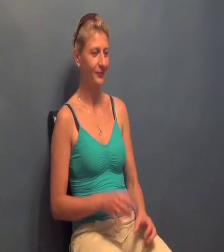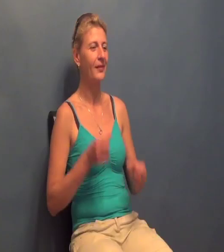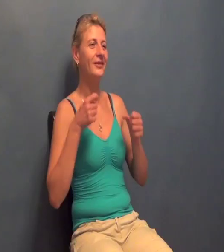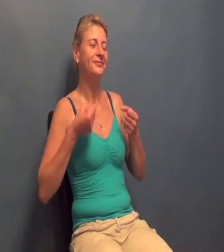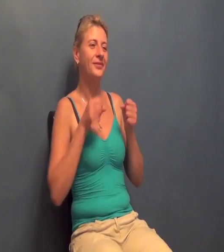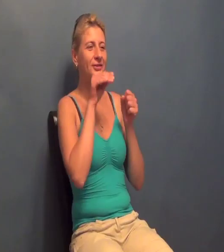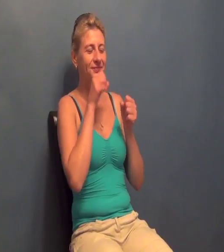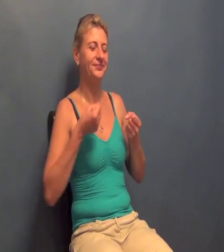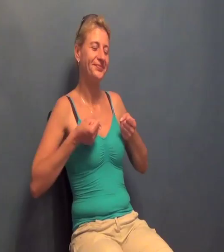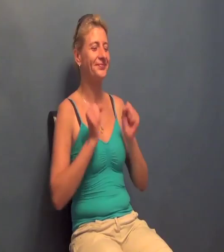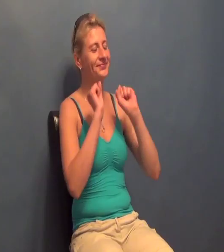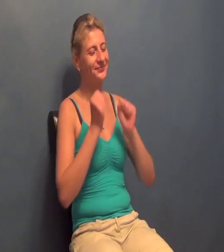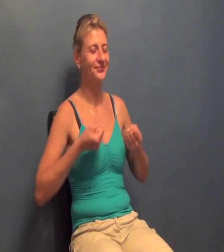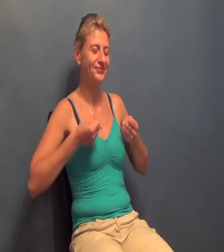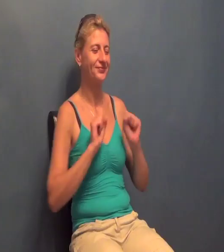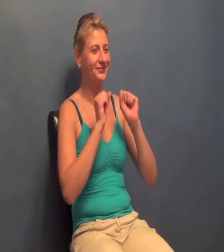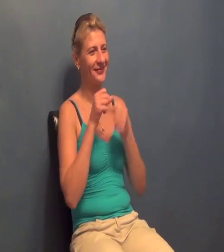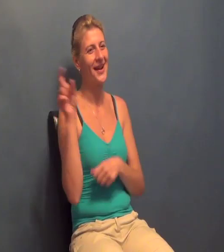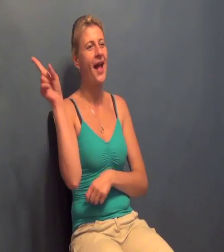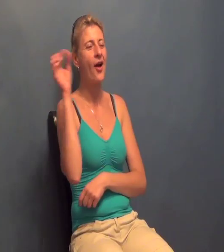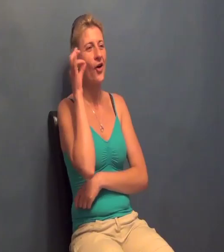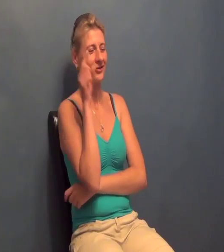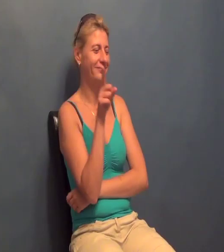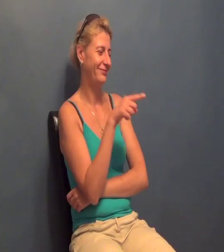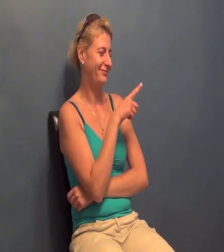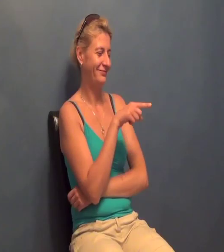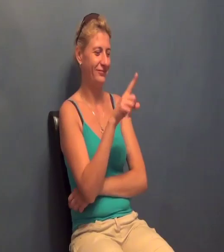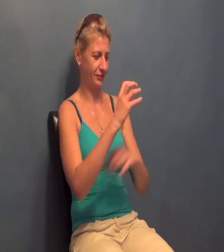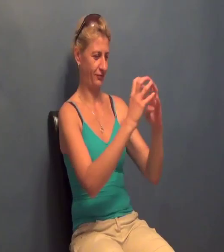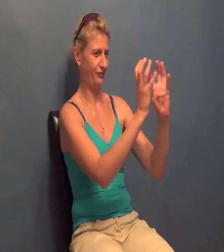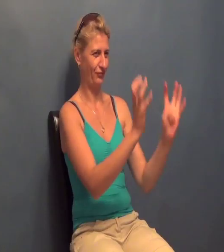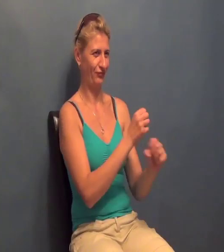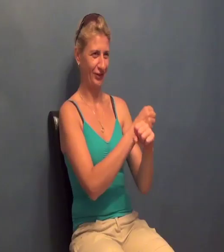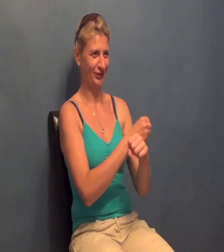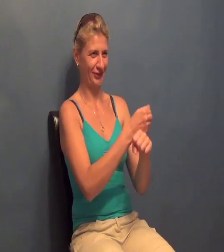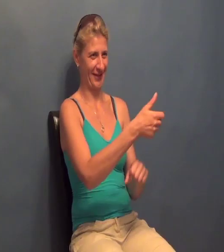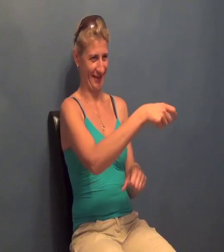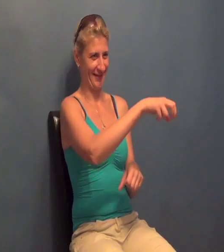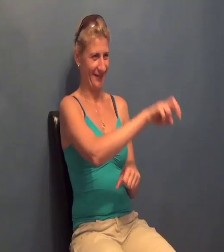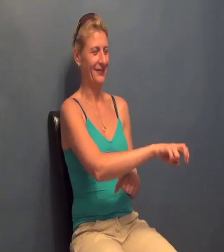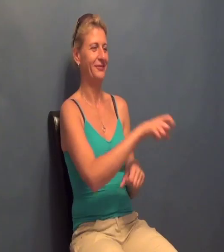Buja się kaczka na huśtawce, buja się, a kot patrzy, jak się buja uwięziona w klatce.